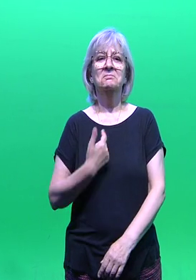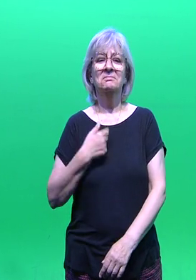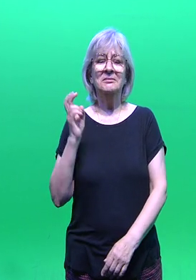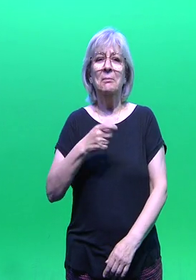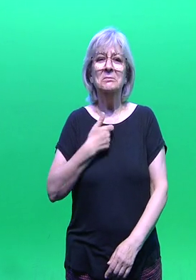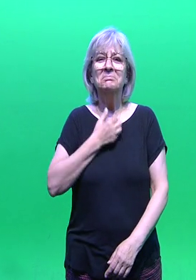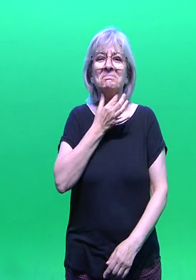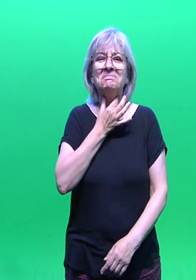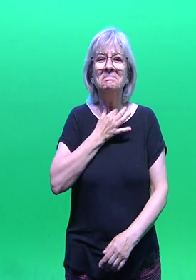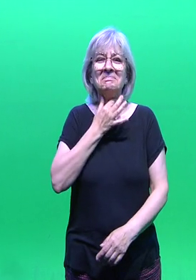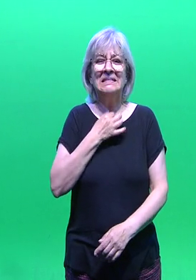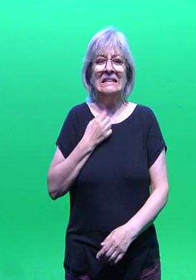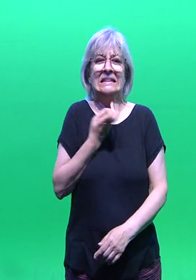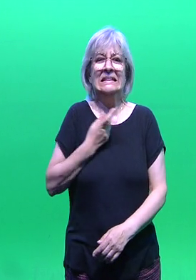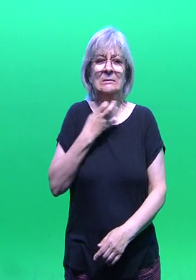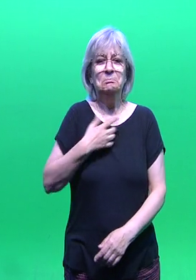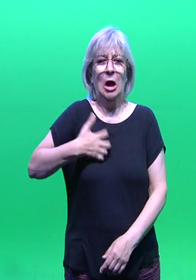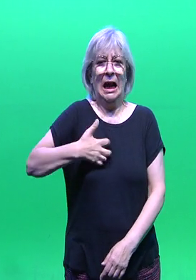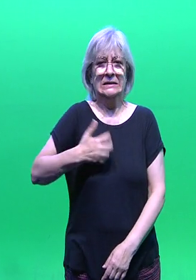Vinc perquè em fa mal el coll, em cou i em molesta.